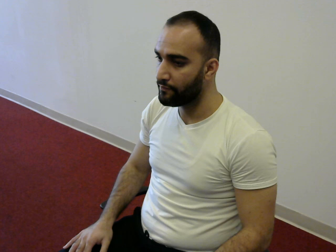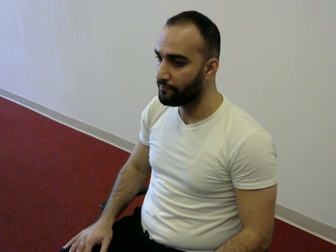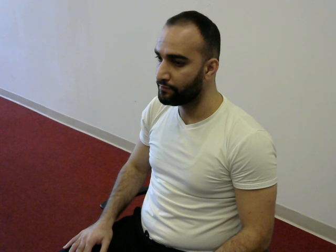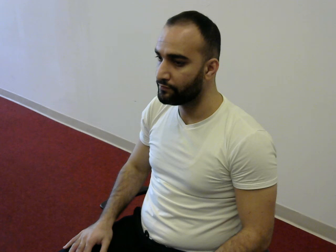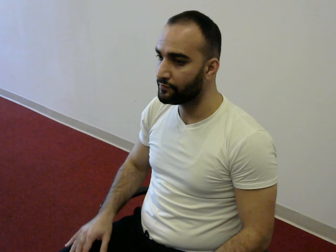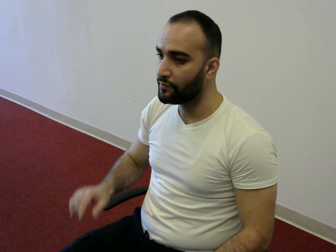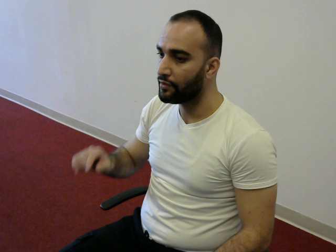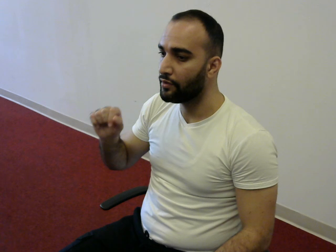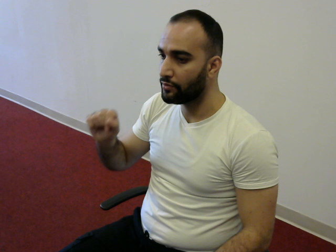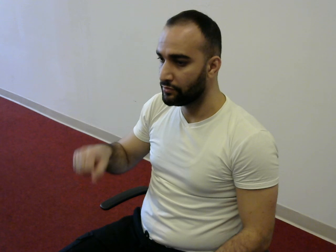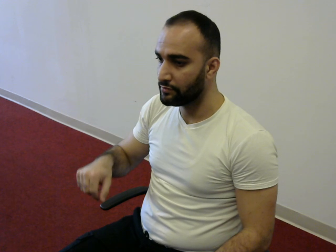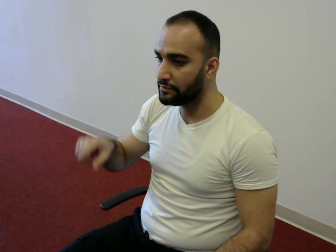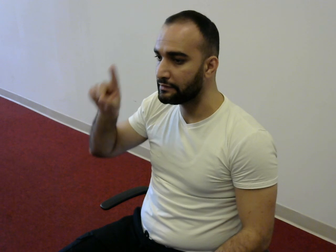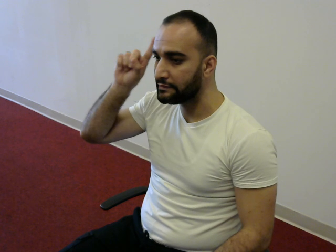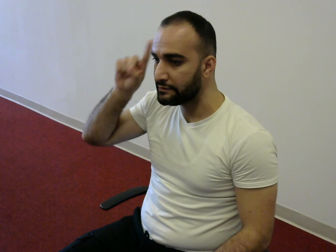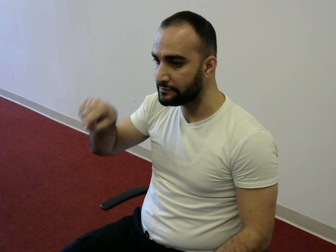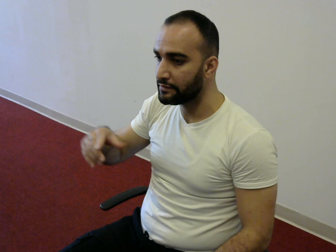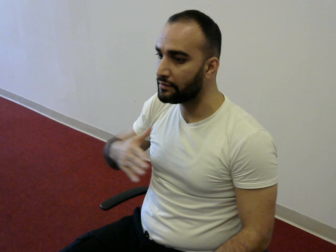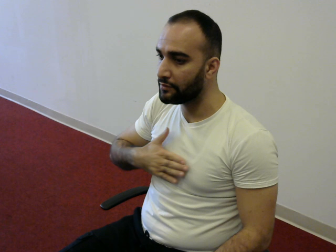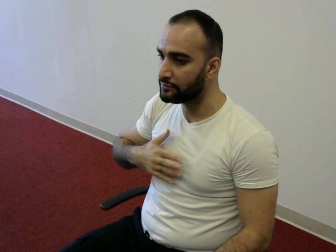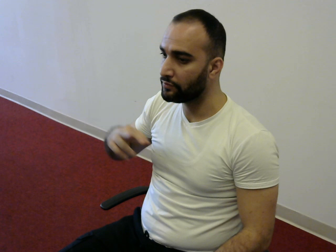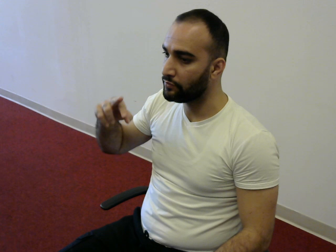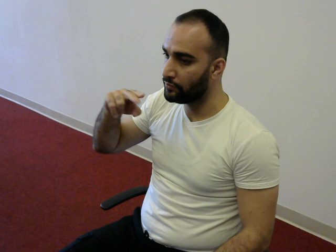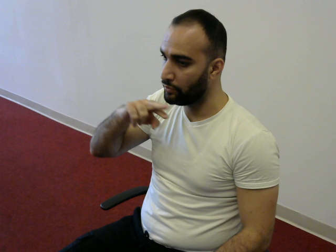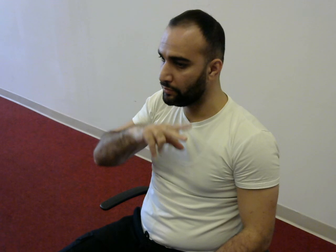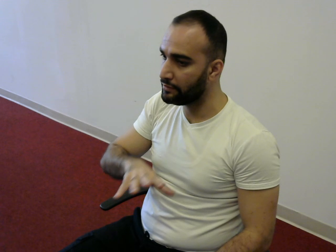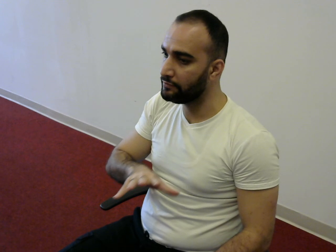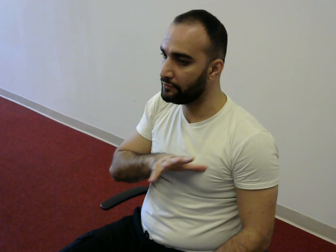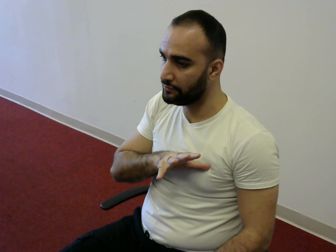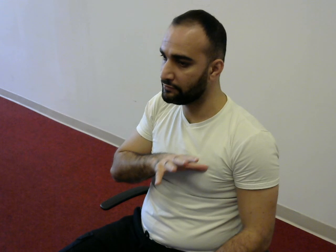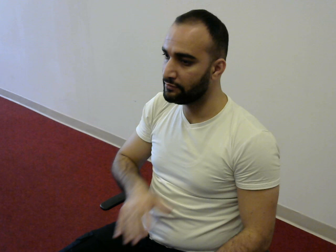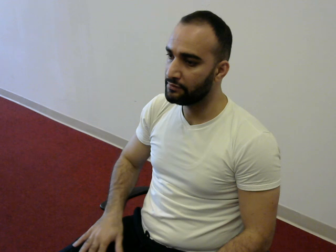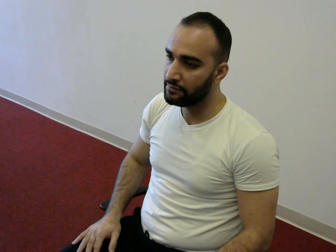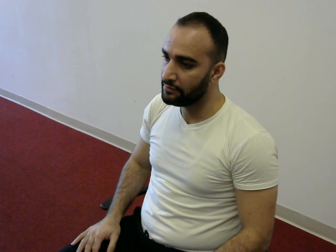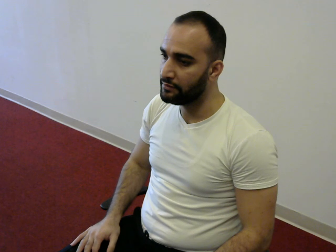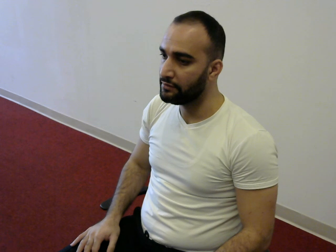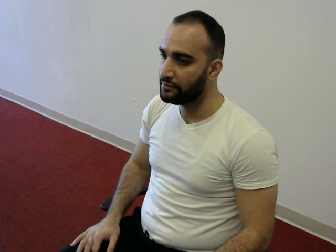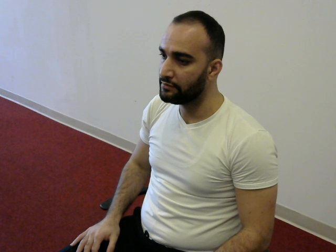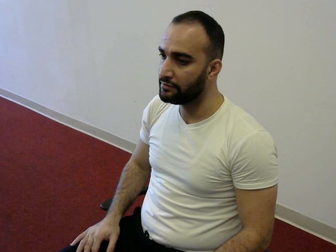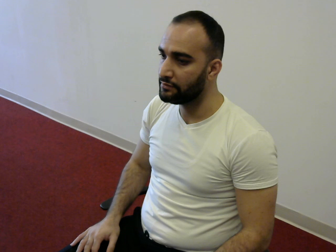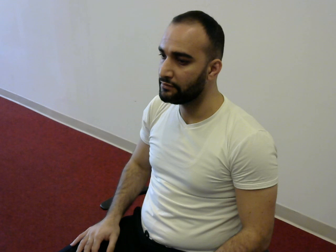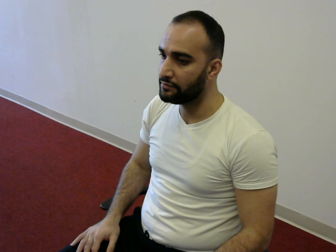Ola bilər mən zəhərlənmişəm